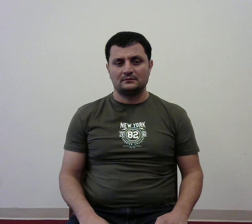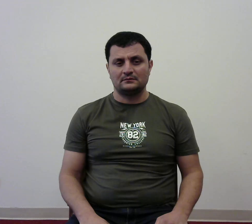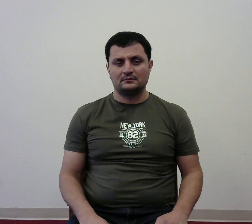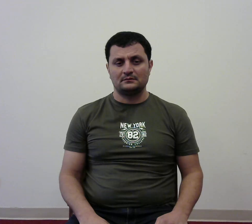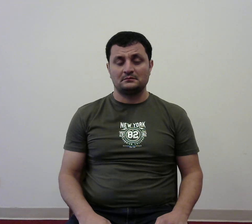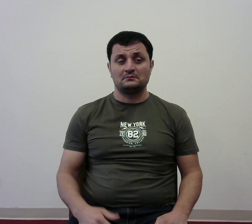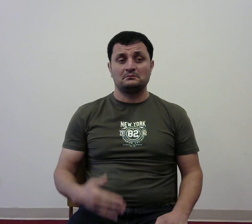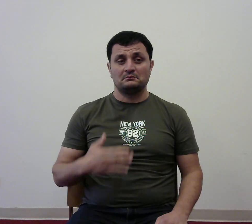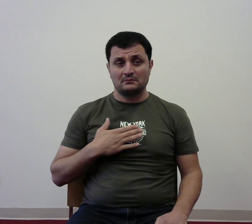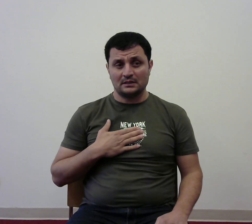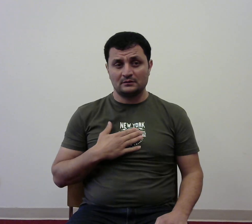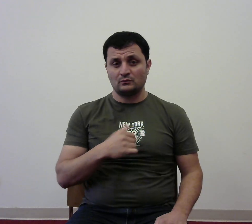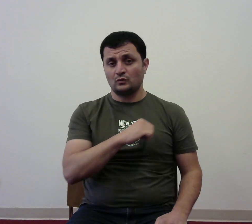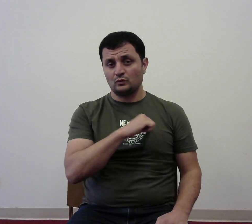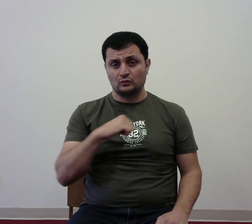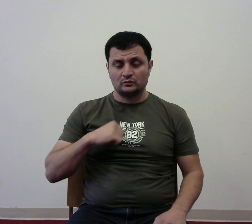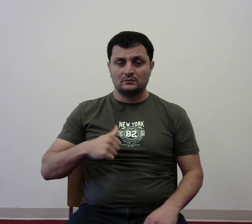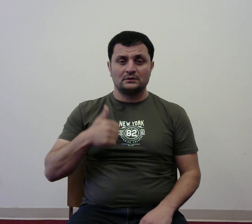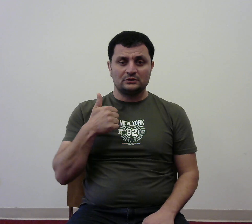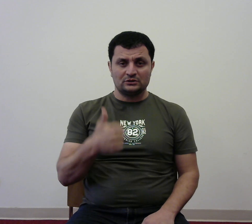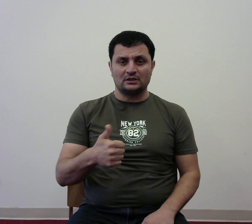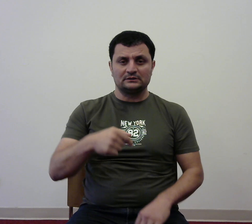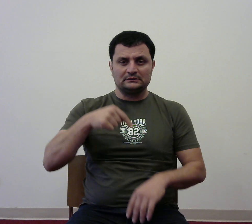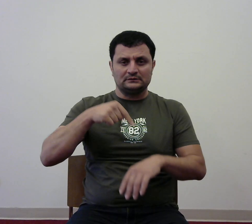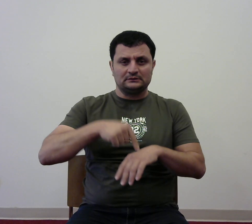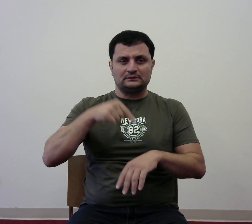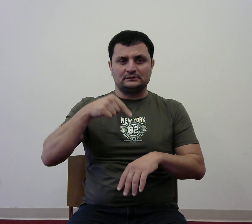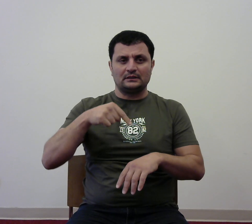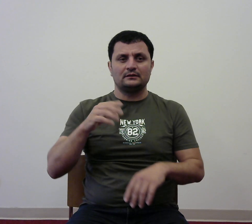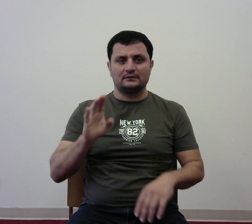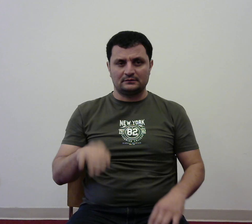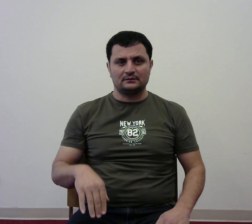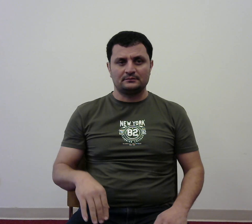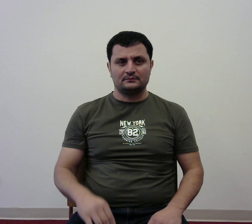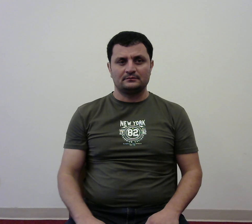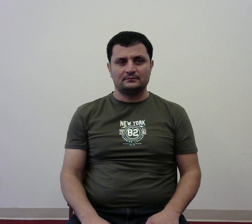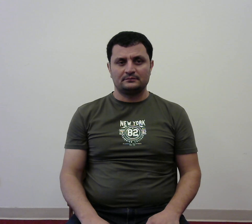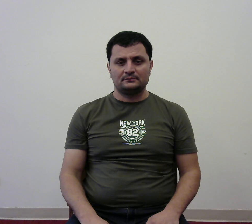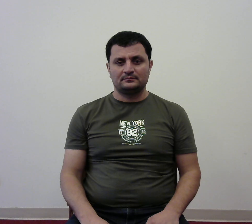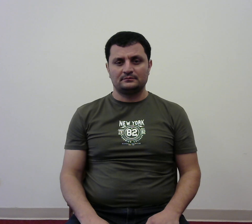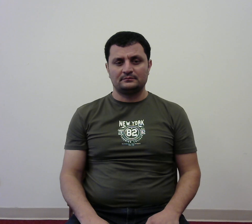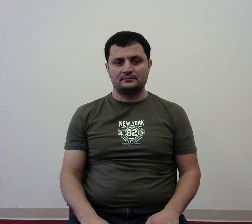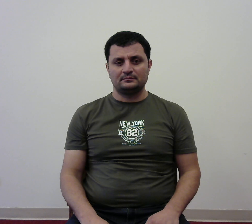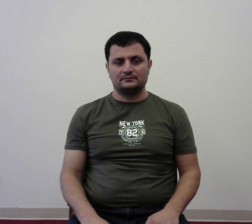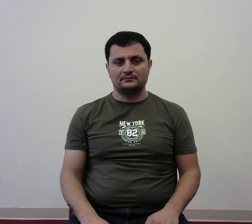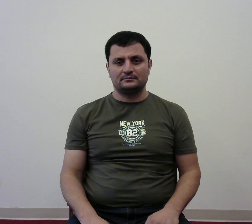Mən özümü yaxşı hiss edirəm